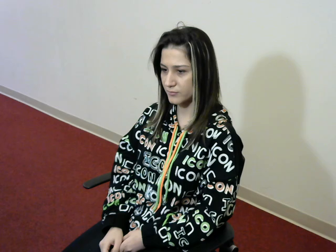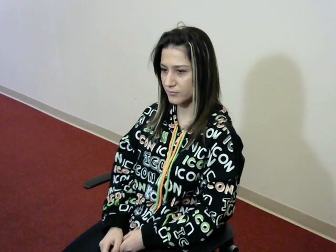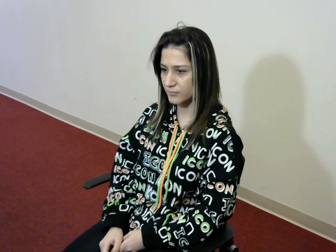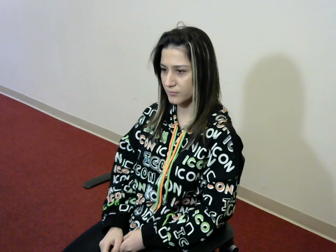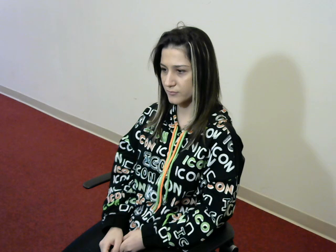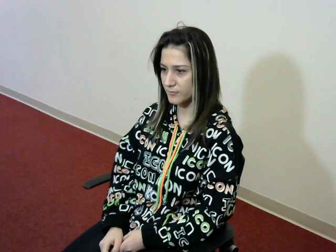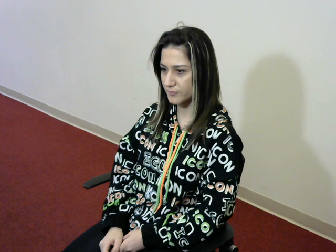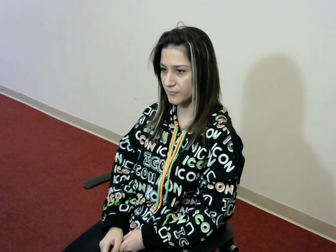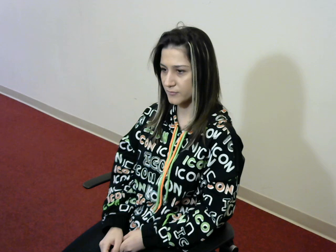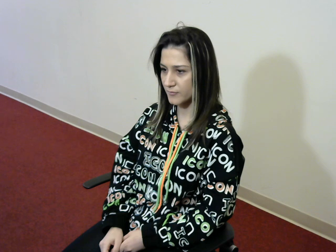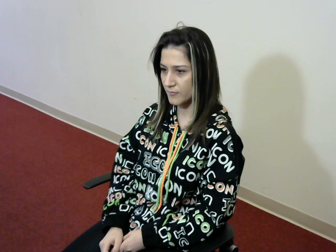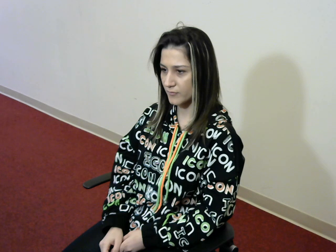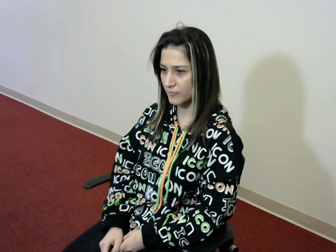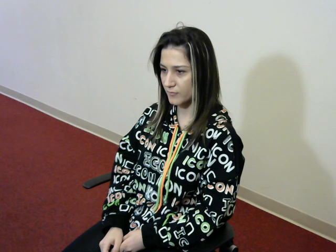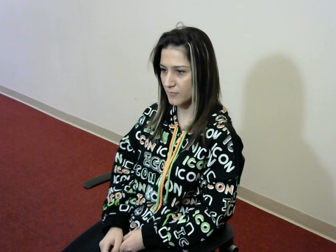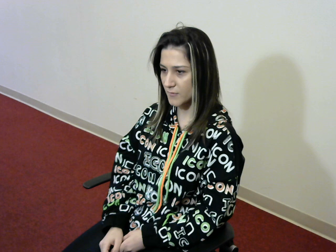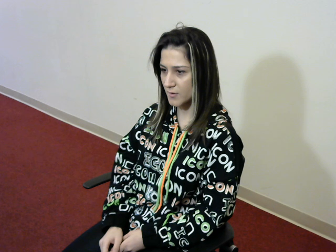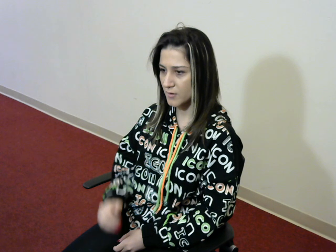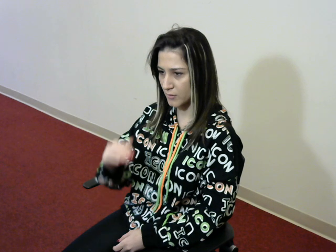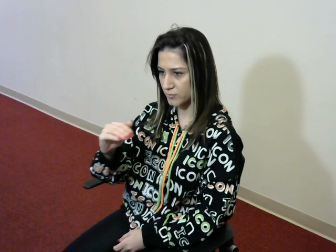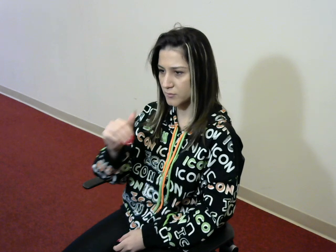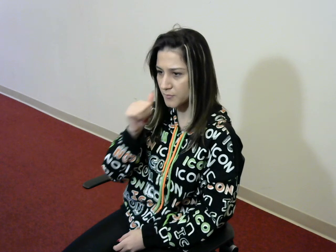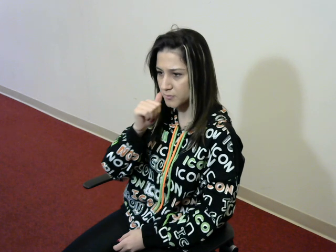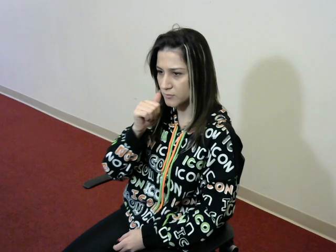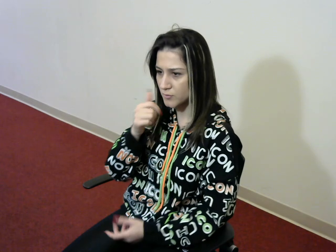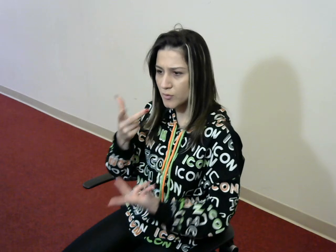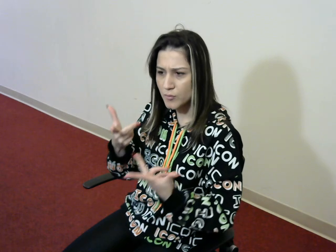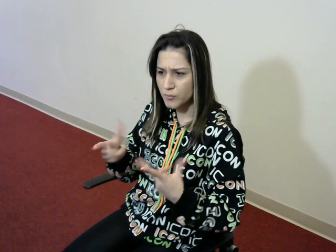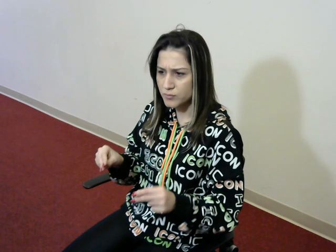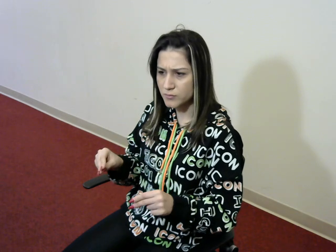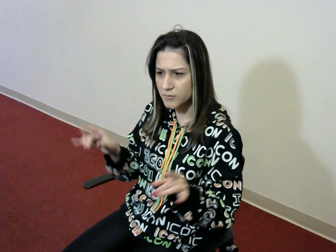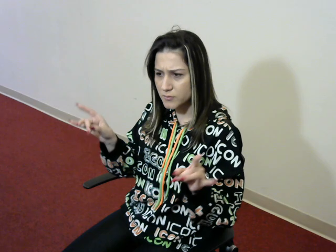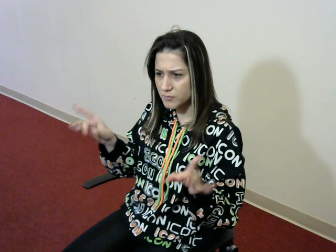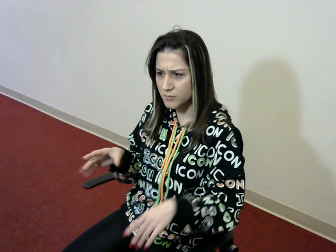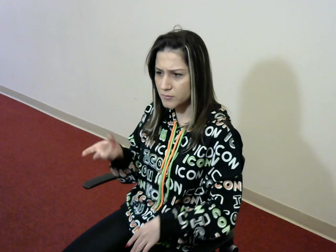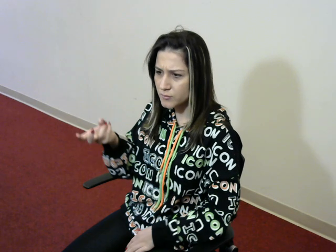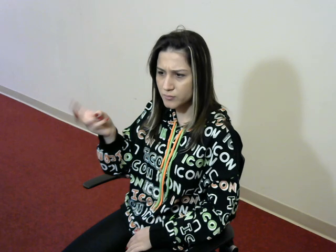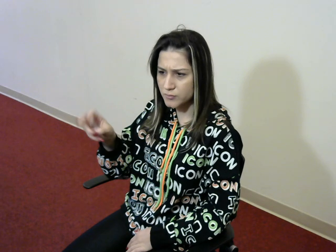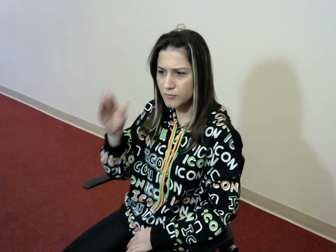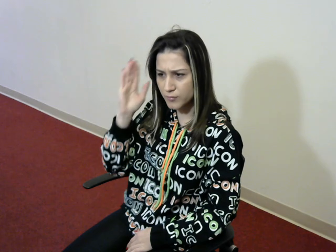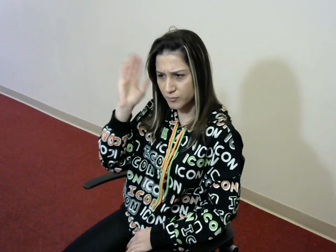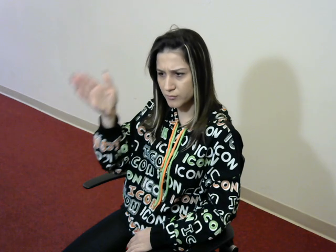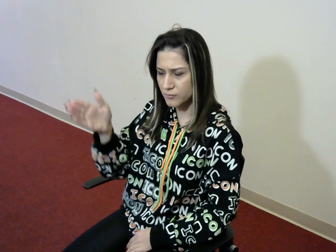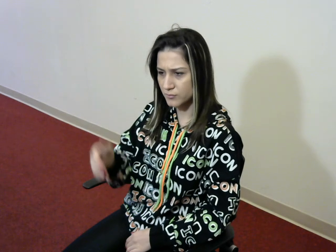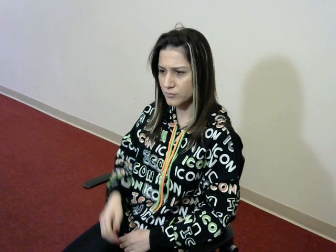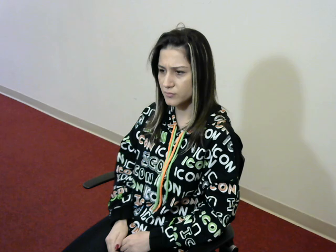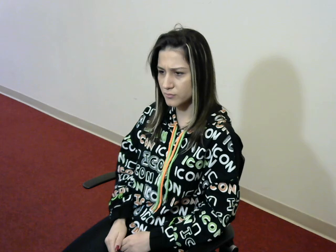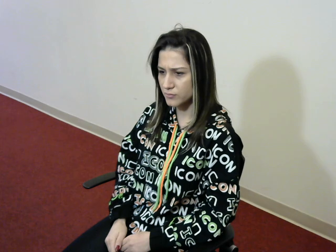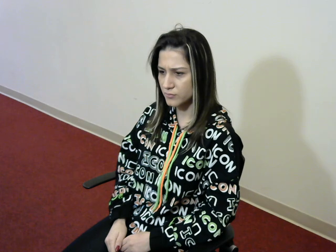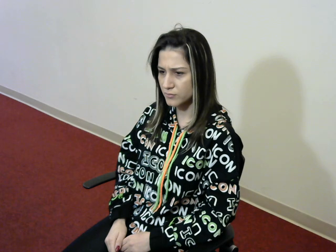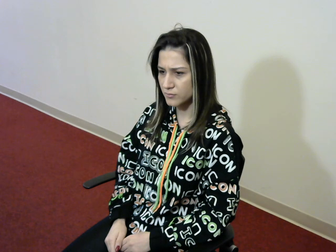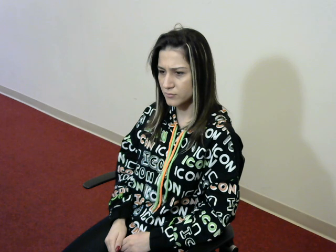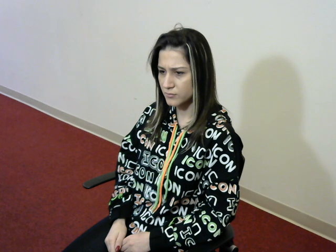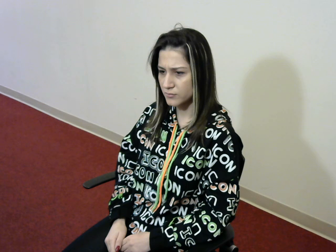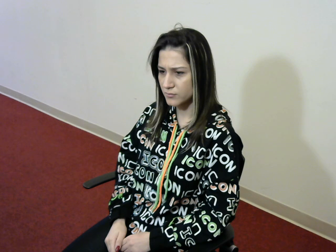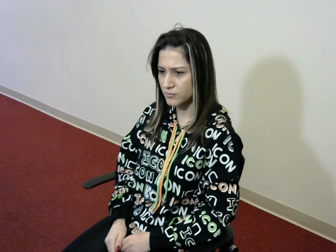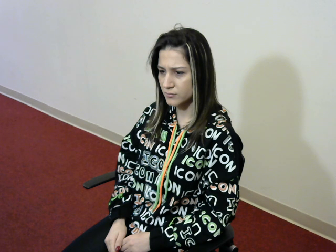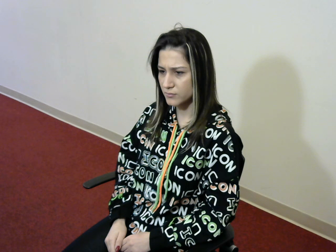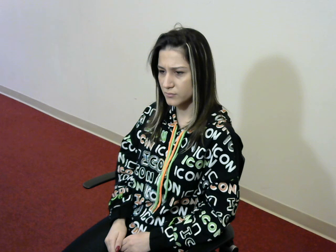Siz sabah hansı restorana gedəcəksiniz?